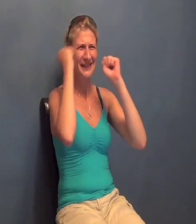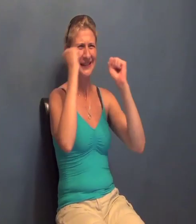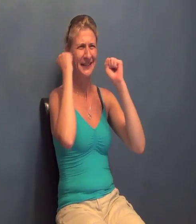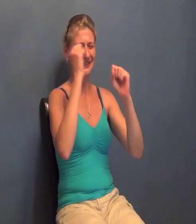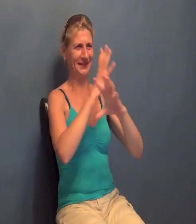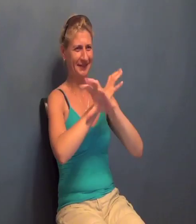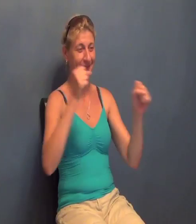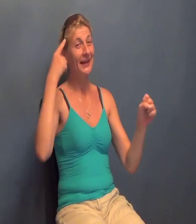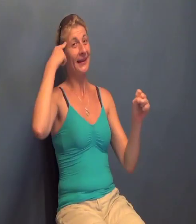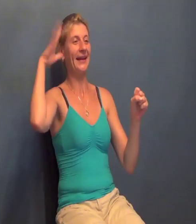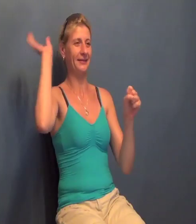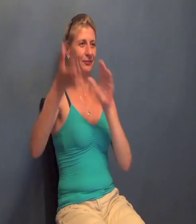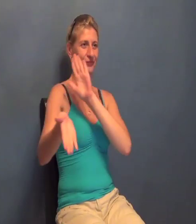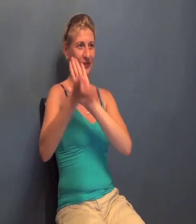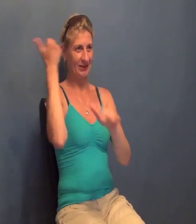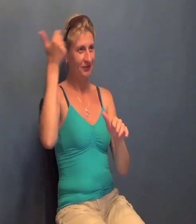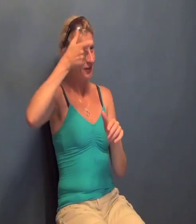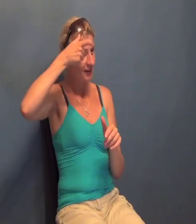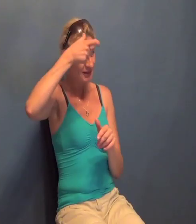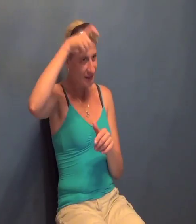Nie udaje się, więc wpadają na pomysł i wzywają strażaka z toporem.